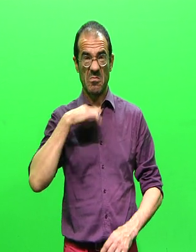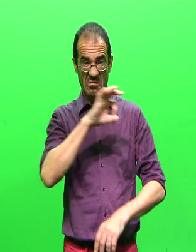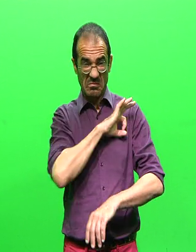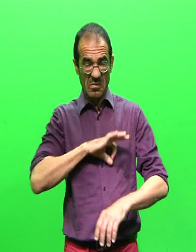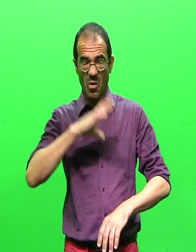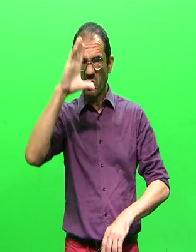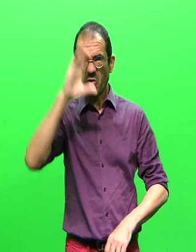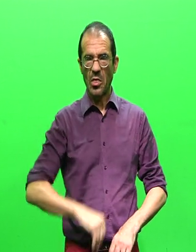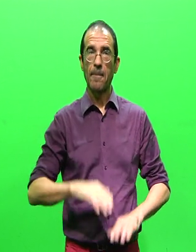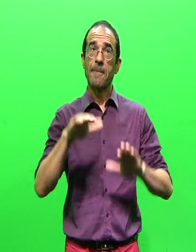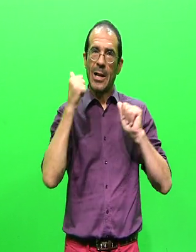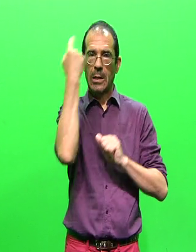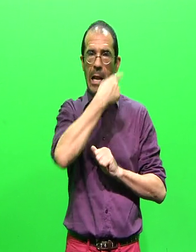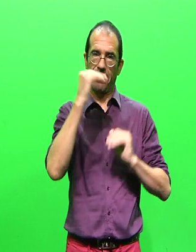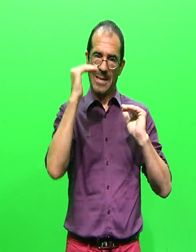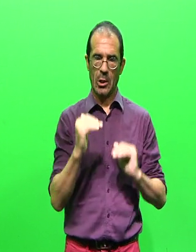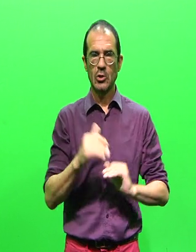Tinc taques per tot el cos, excepte a la cara, que en tinc menys.